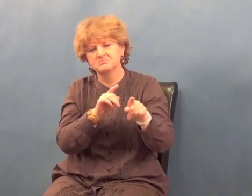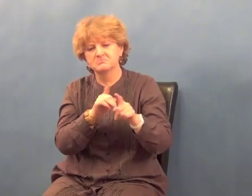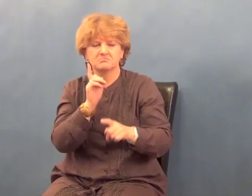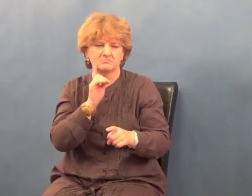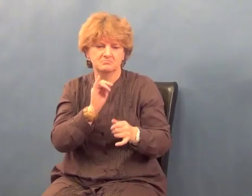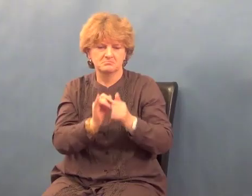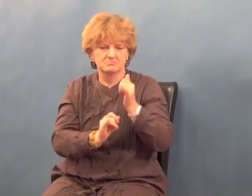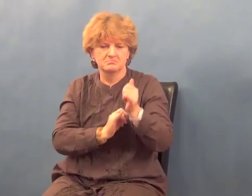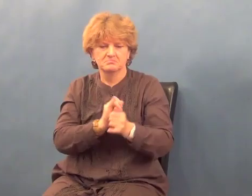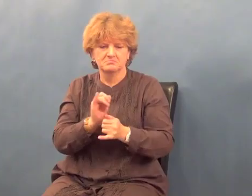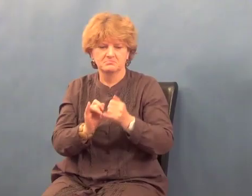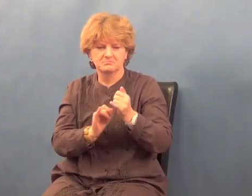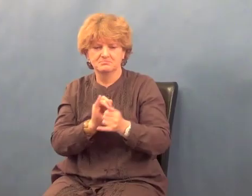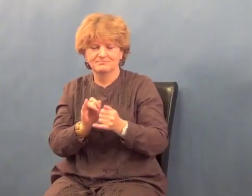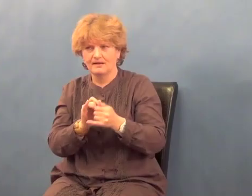Chłopiec jedzie na rowerze.